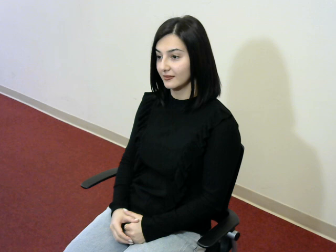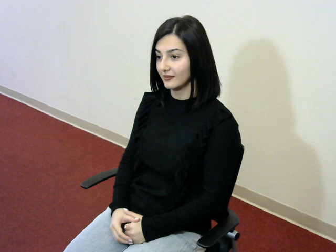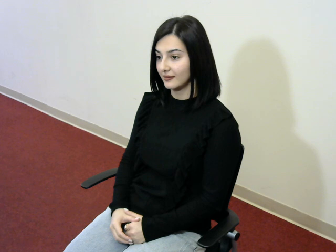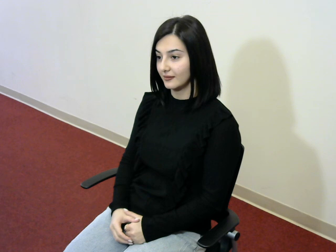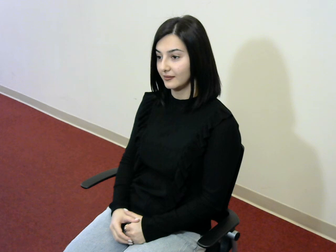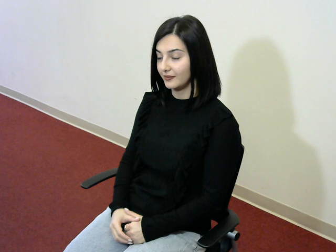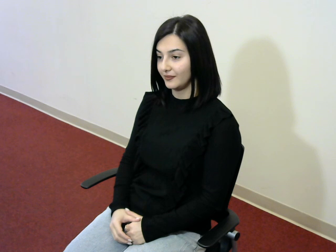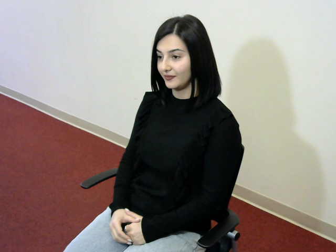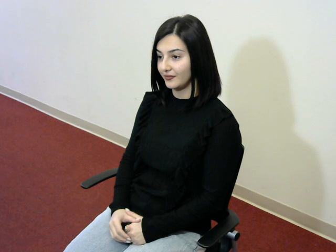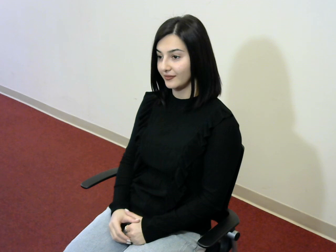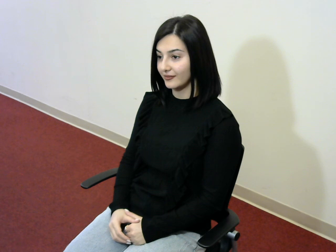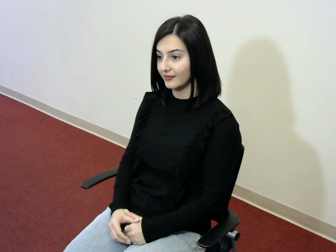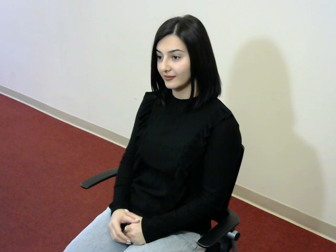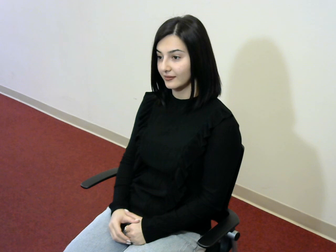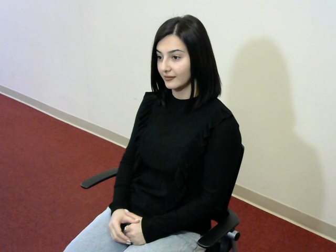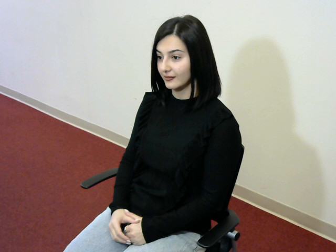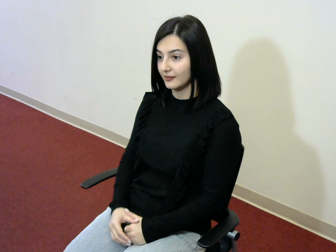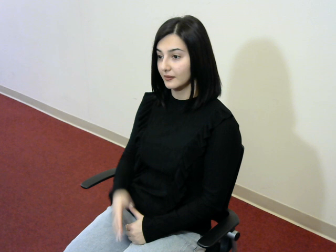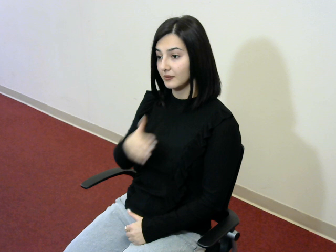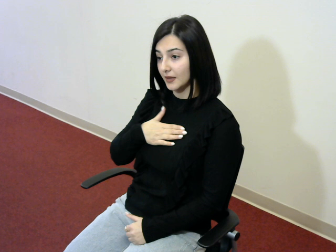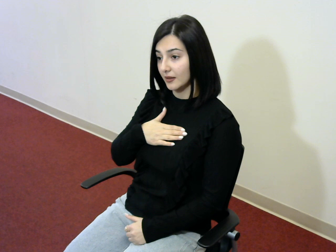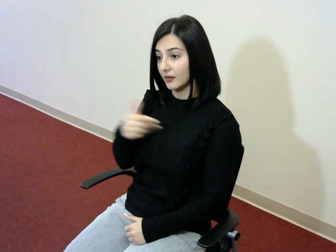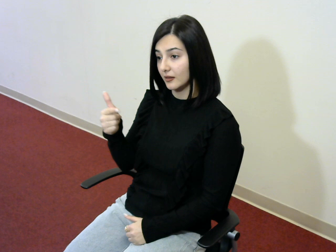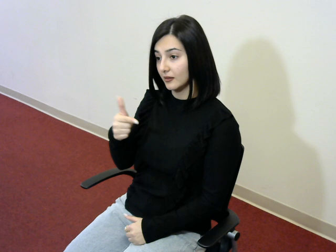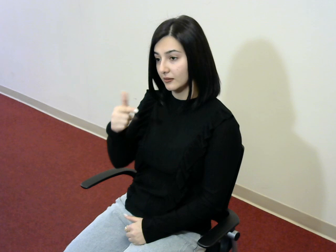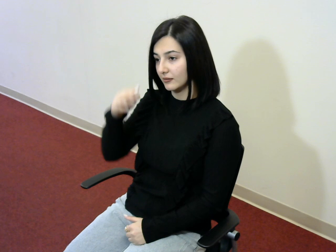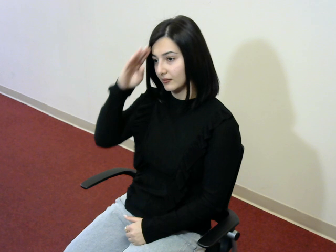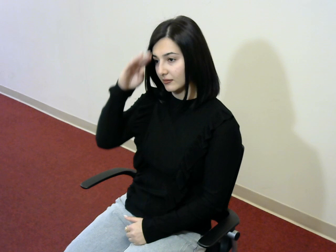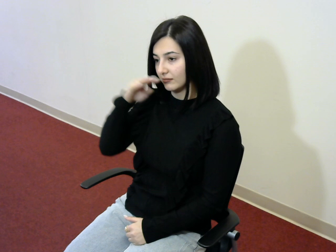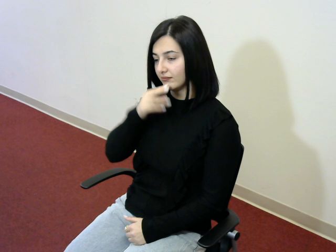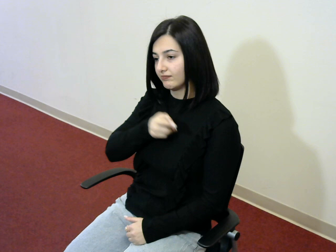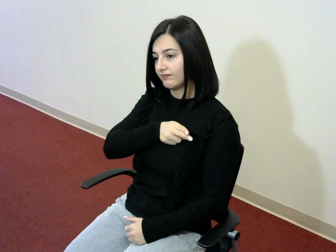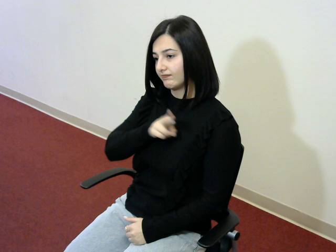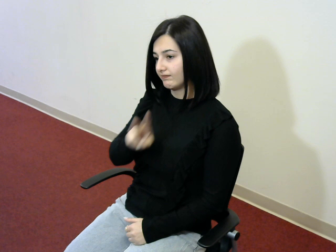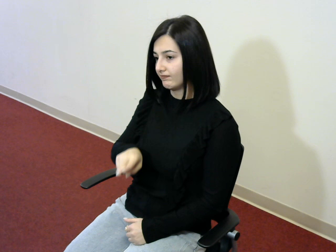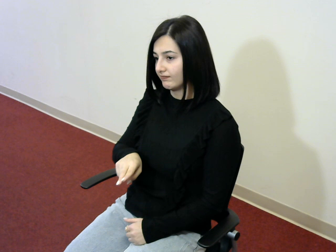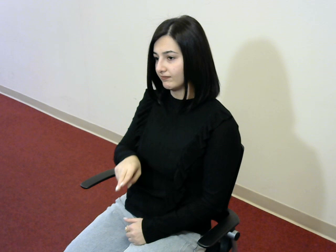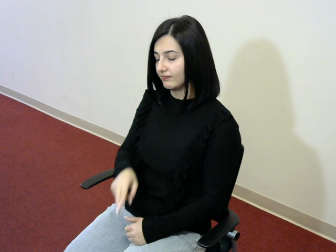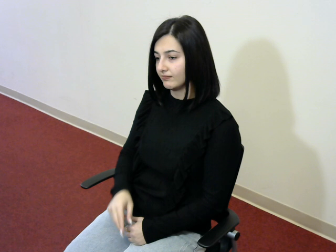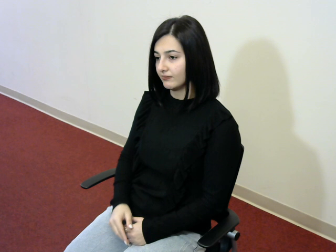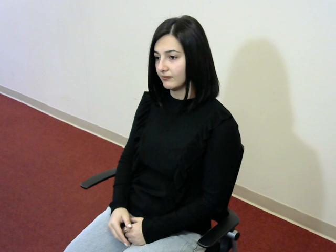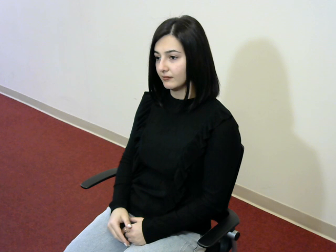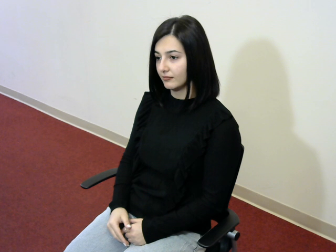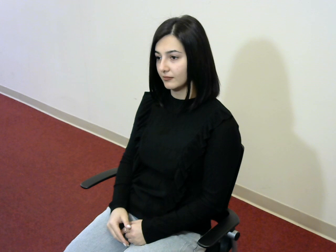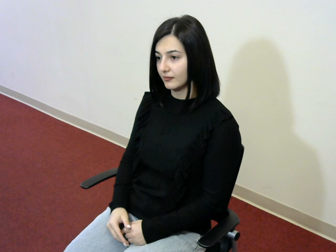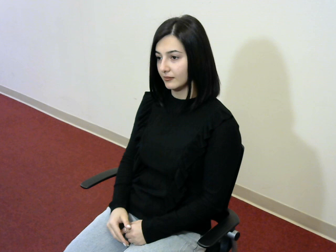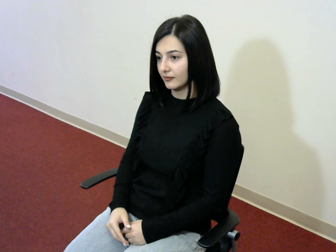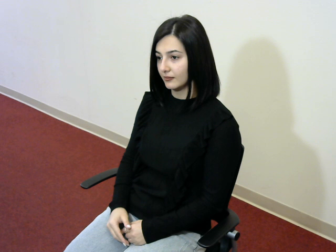Mənim qayınatam rəhmətə gedib